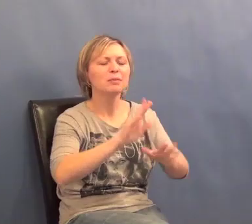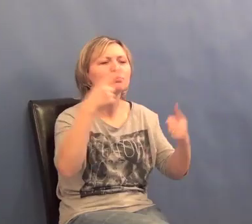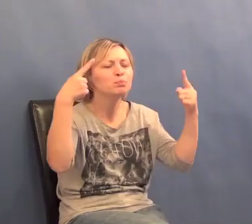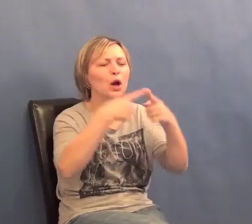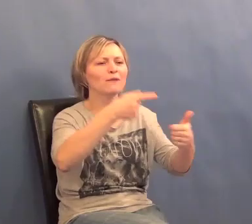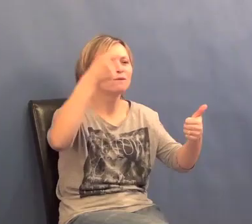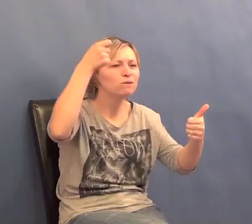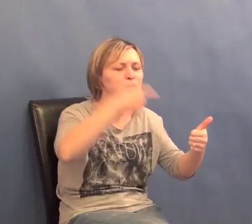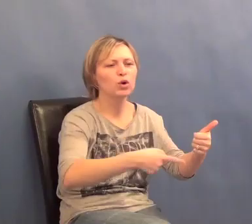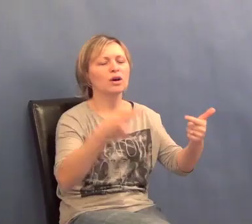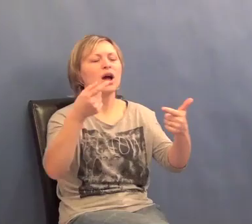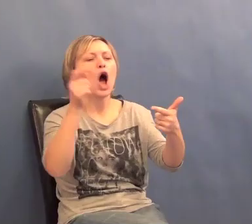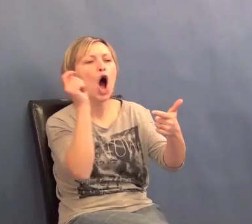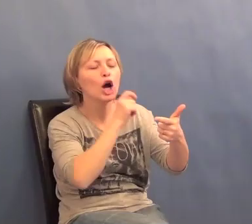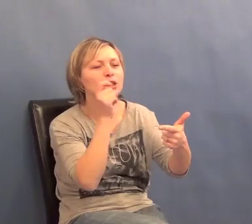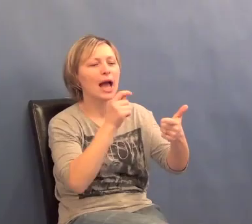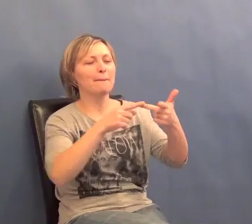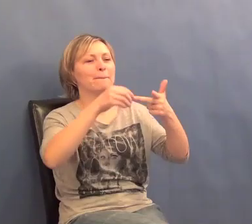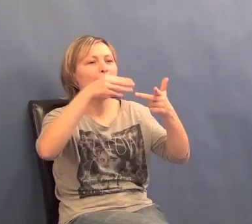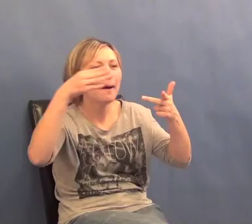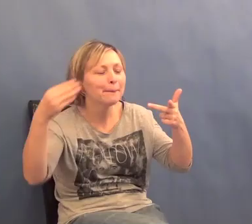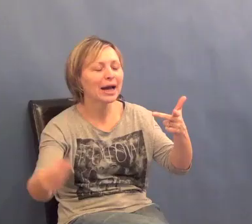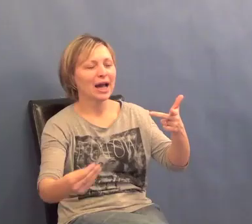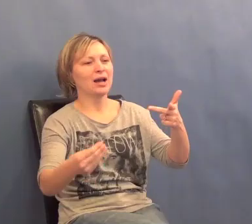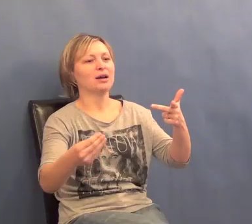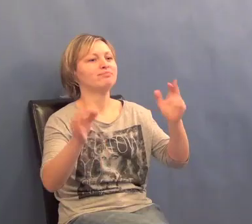Do wódki pasuje ocet, papryka.